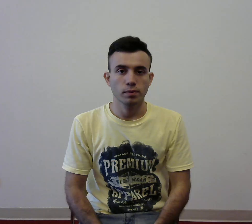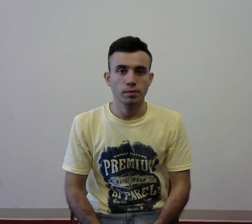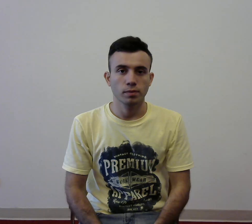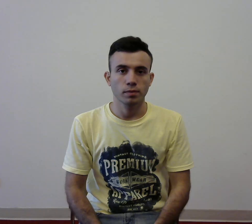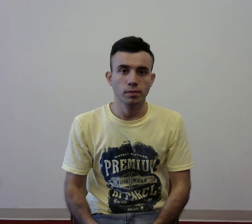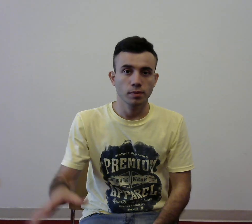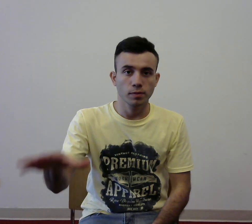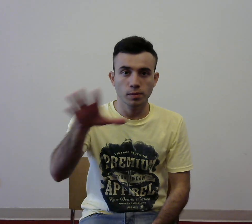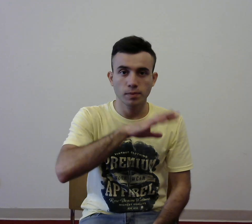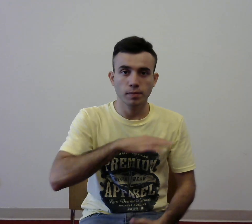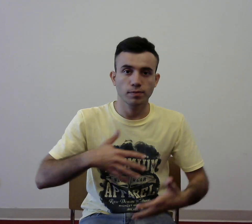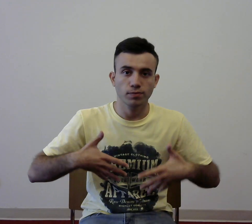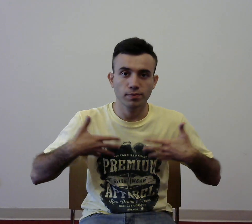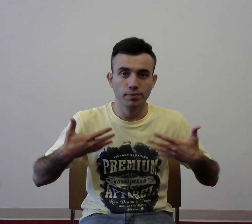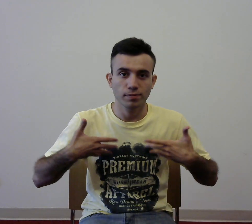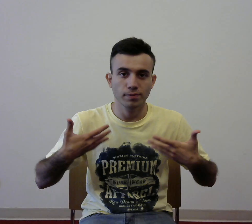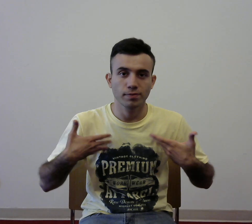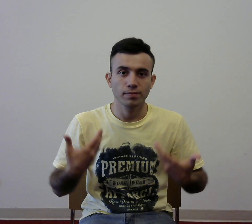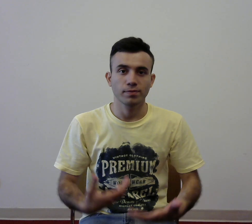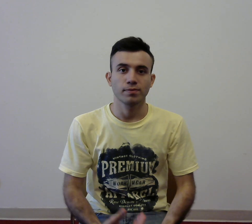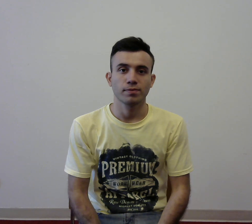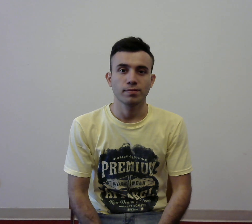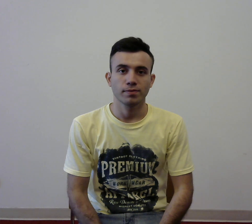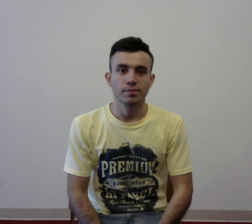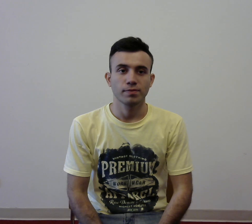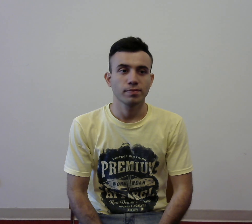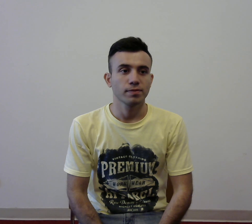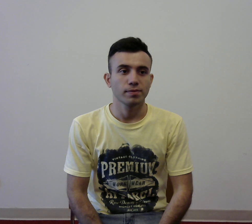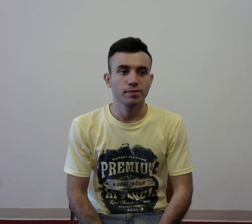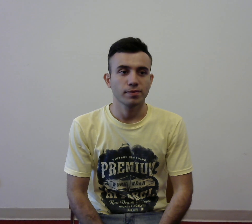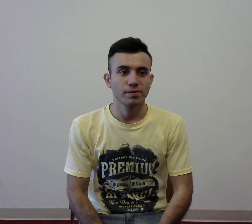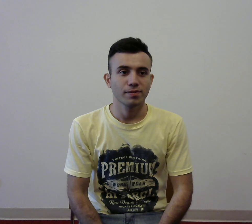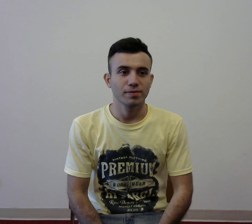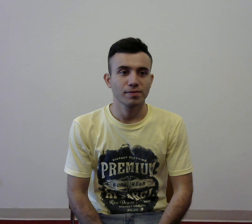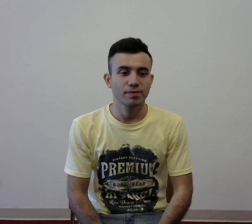Hamınızı salamlayıram